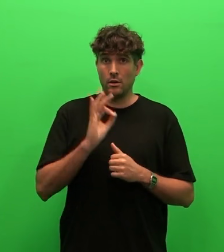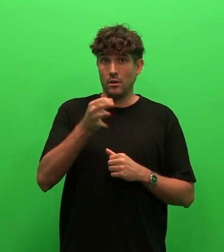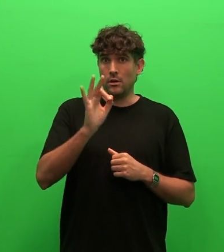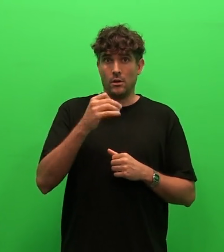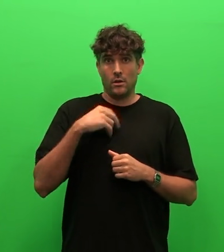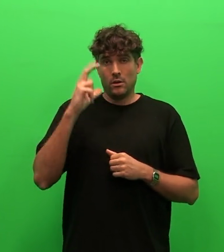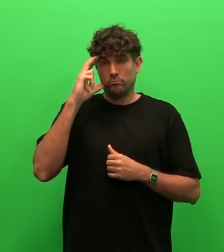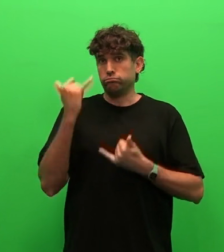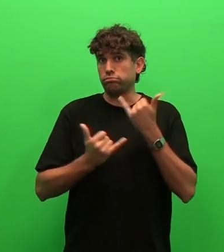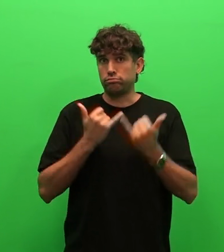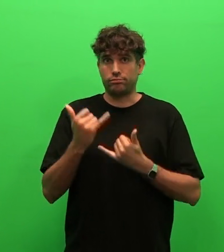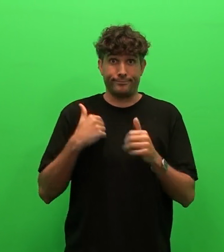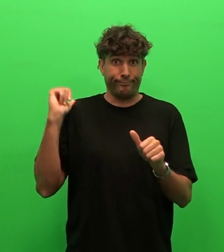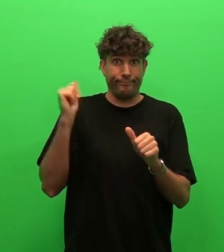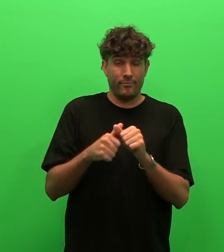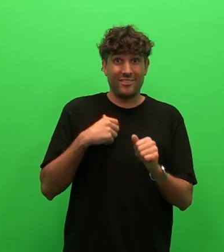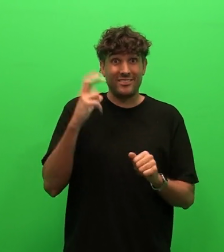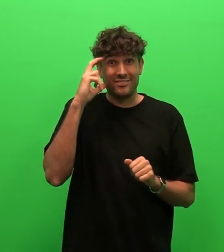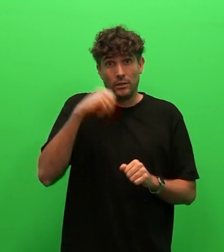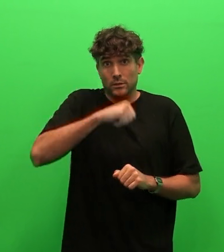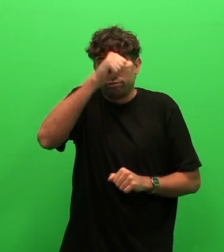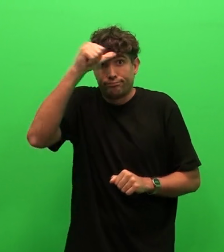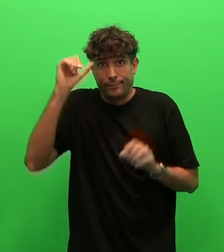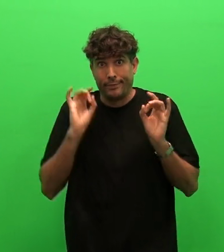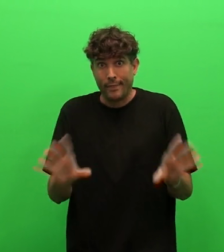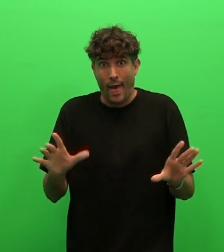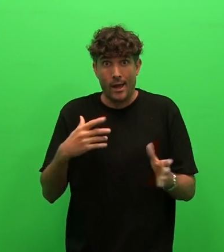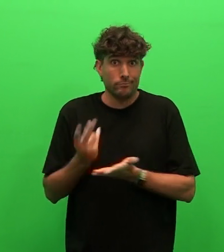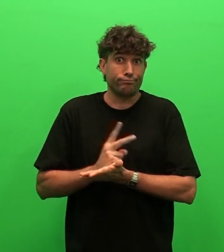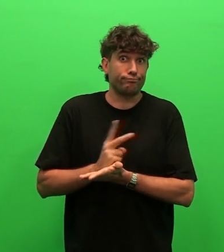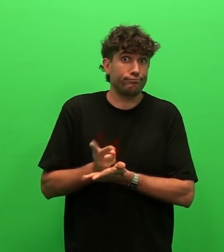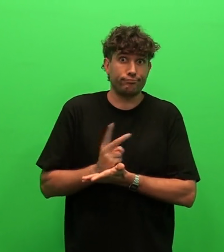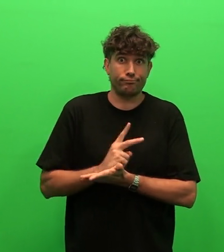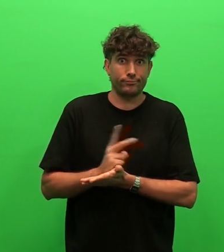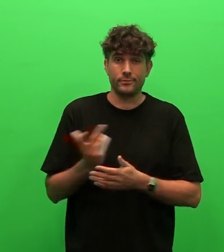Sí, tinc molts problemes per dormir, soc molt propens a tenir calor quan dormor i no puc dormir.